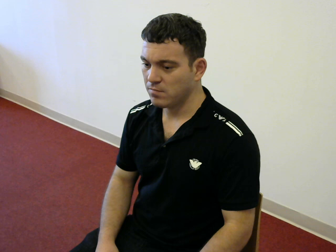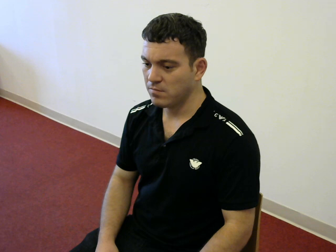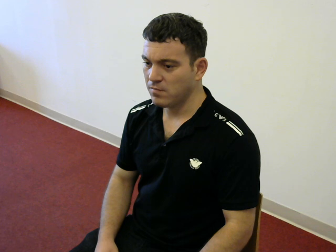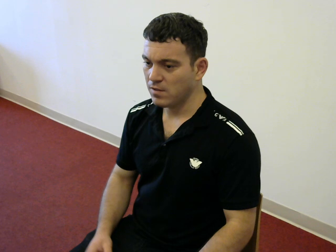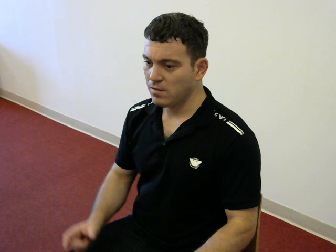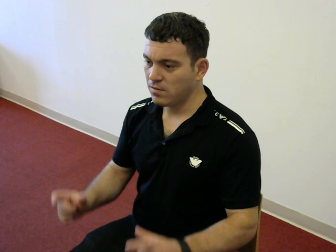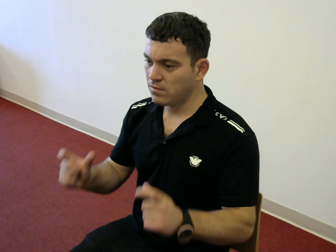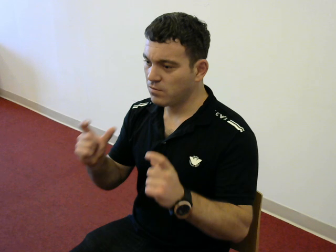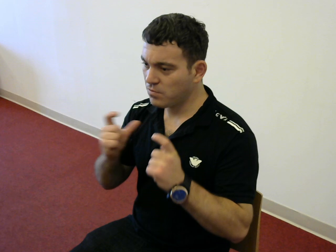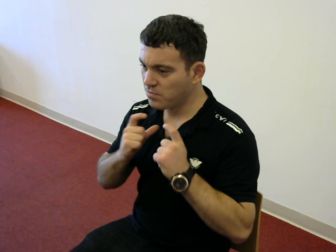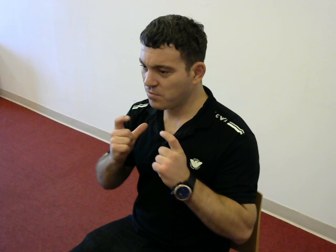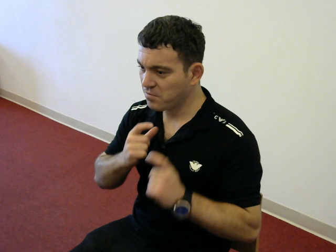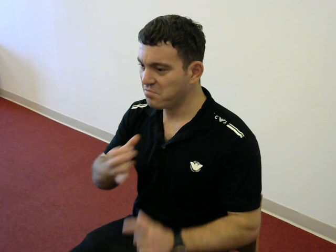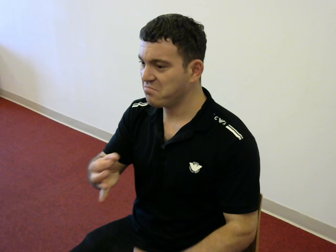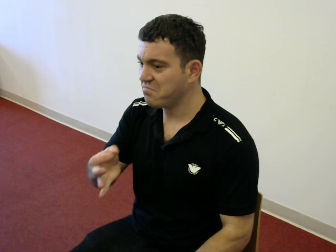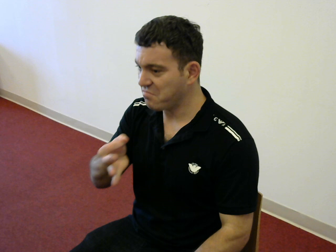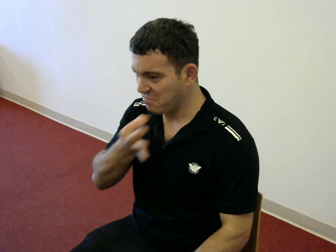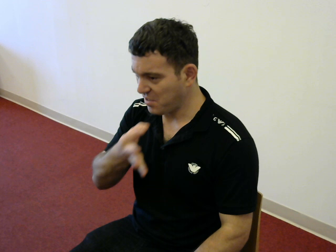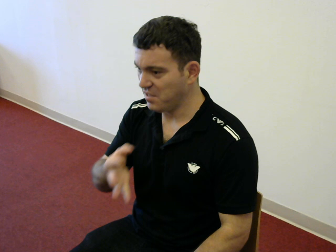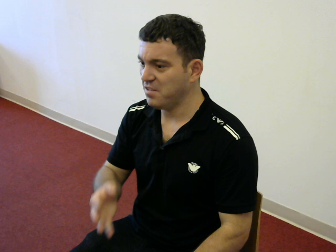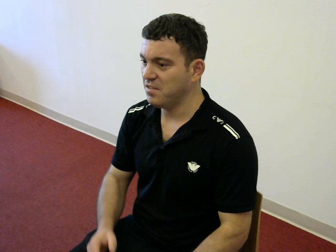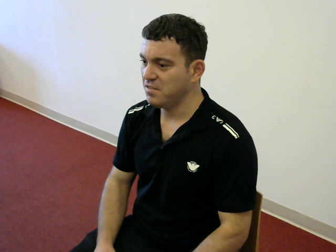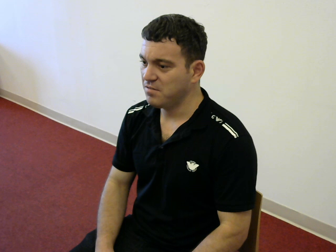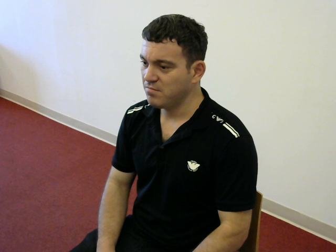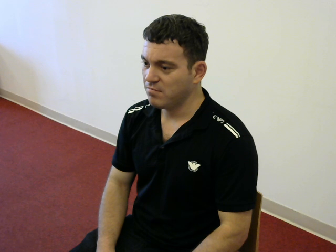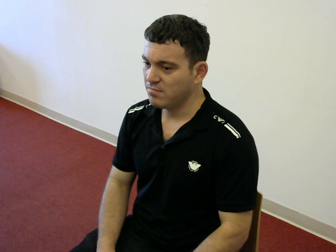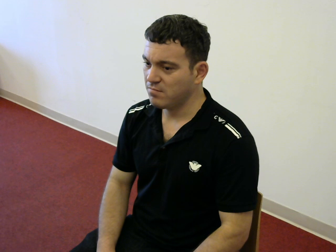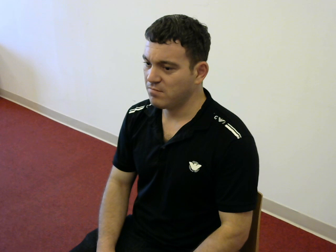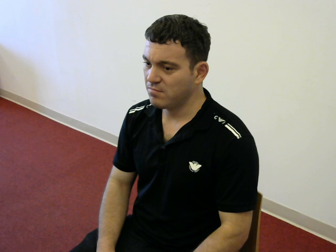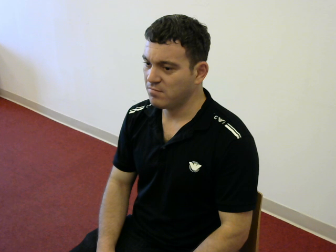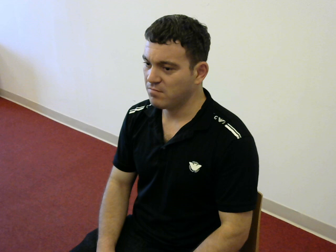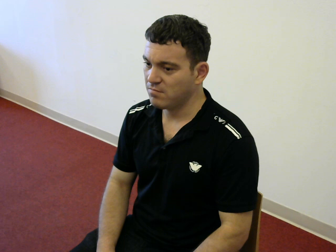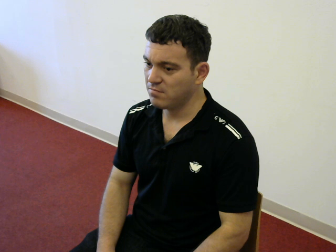Köynəyim xoşuna gəlir?